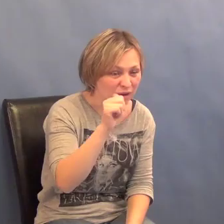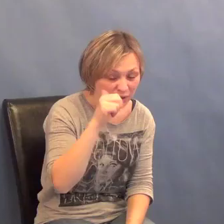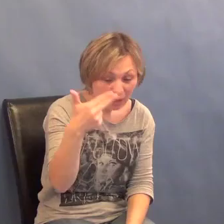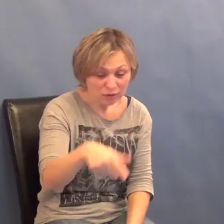No, niedziela.